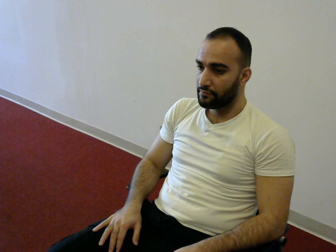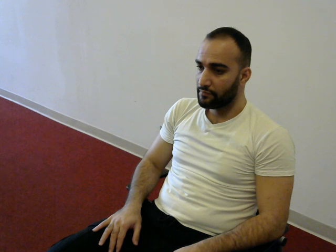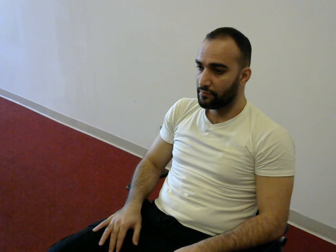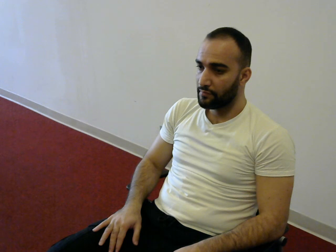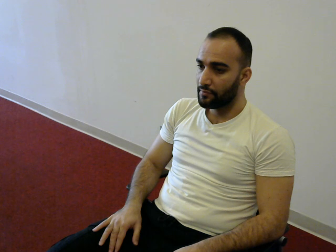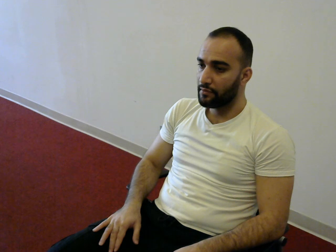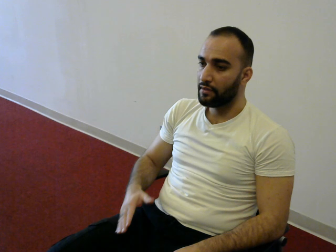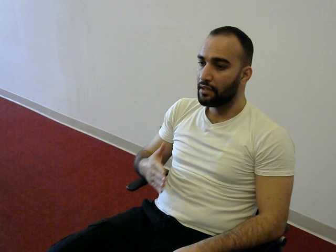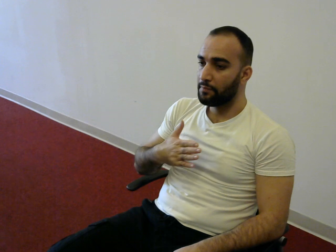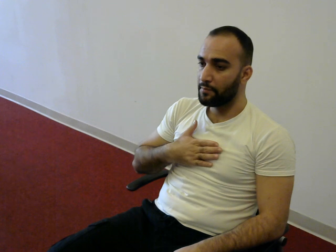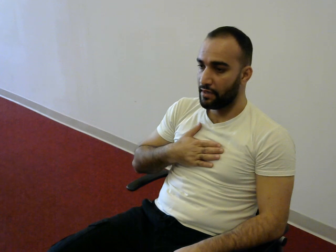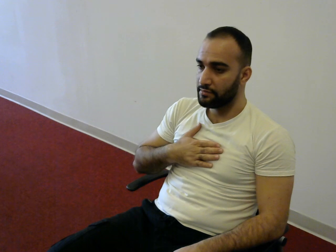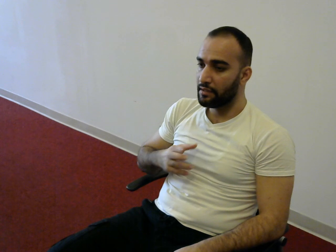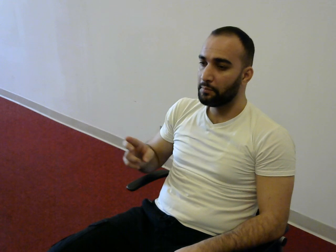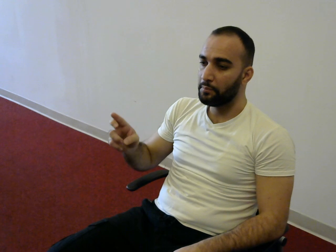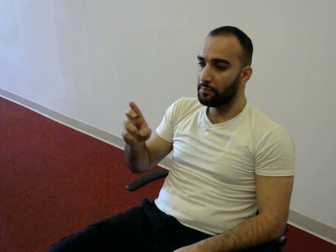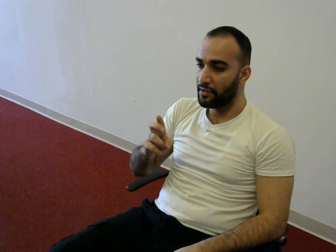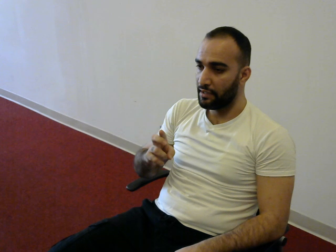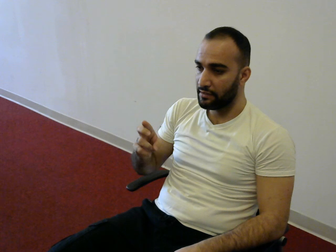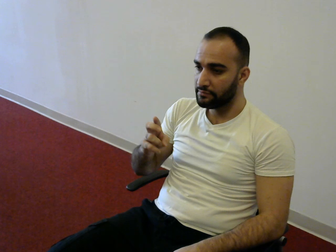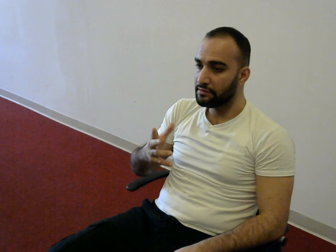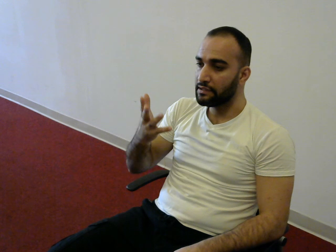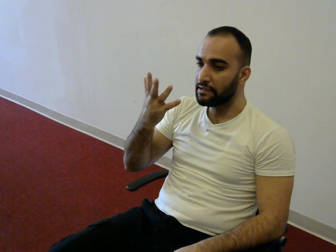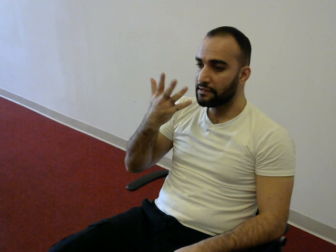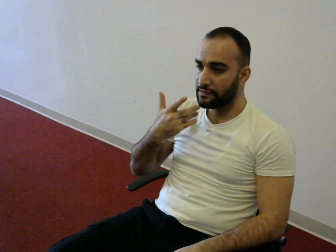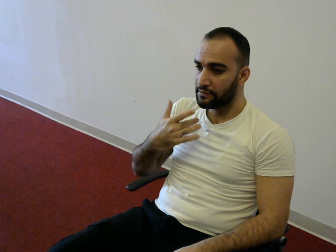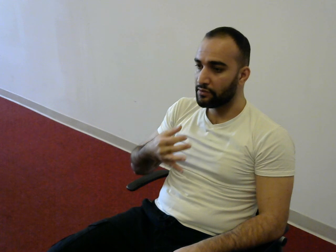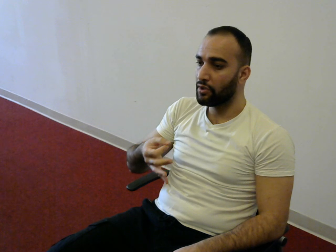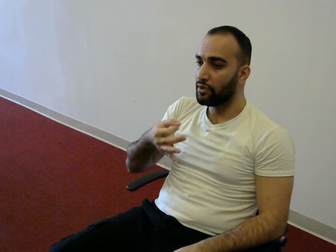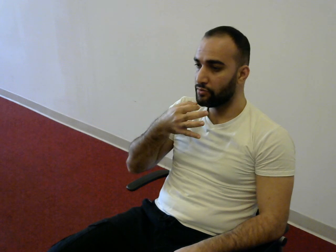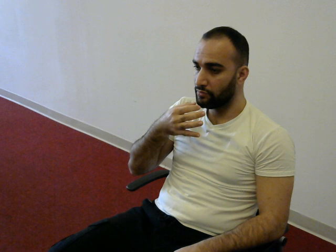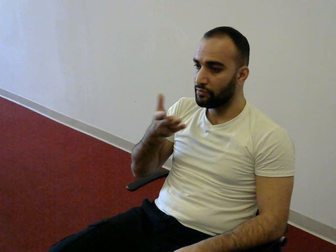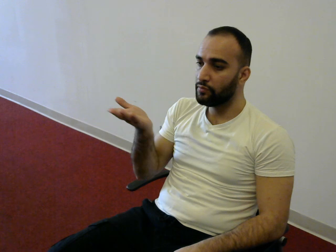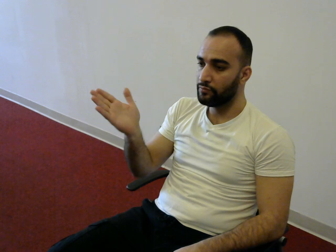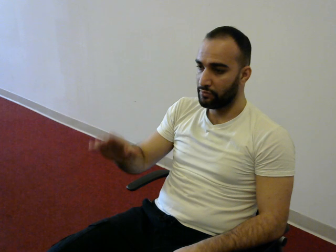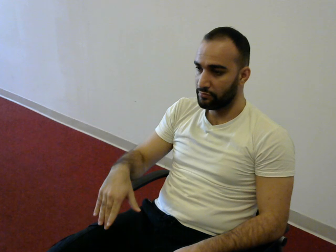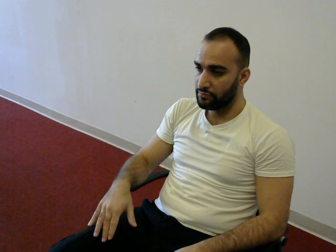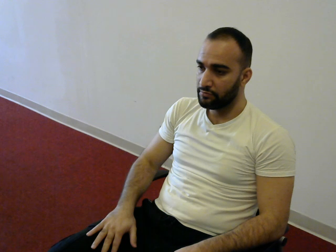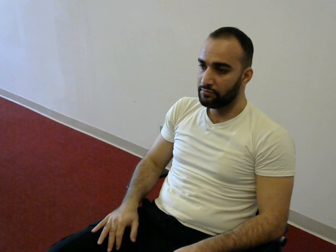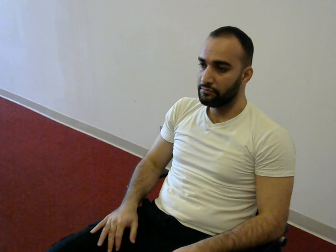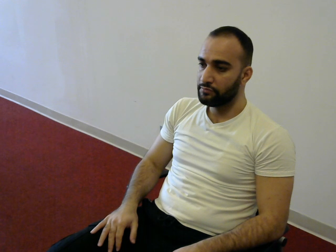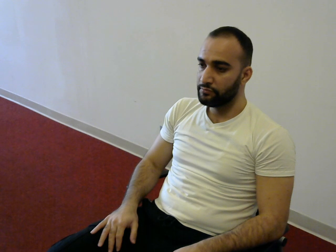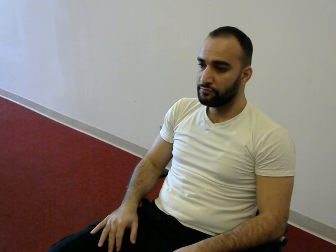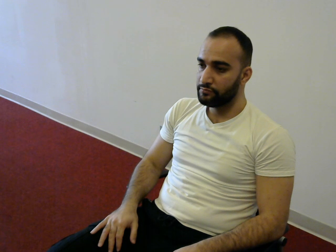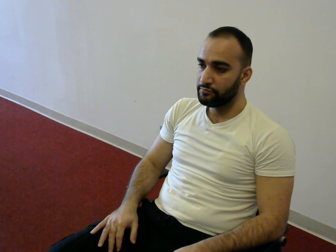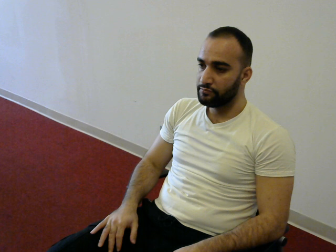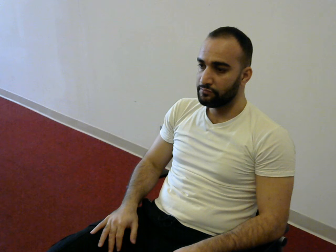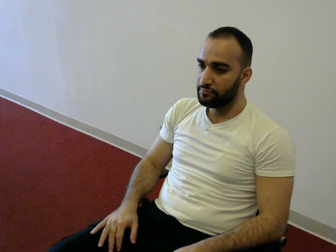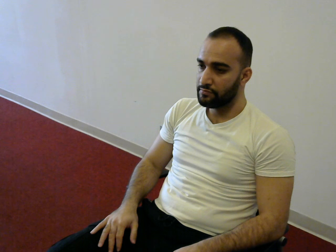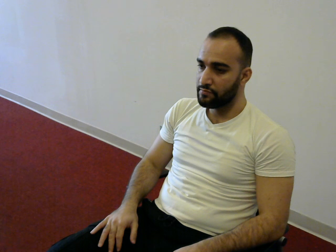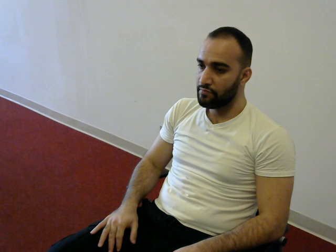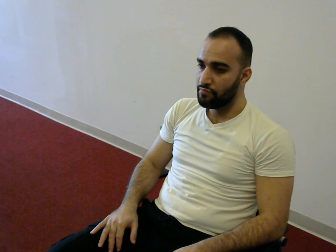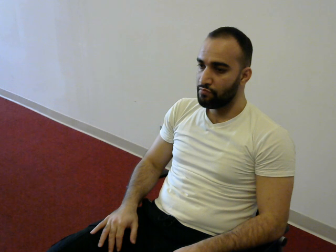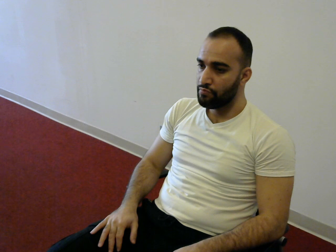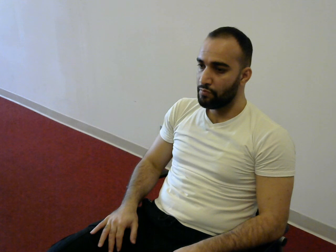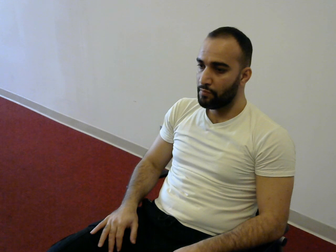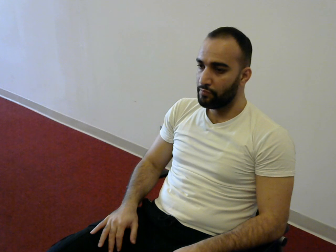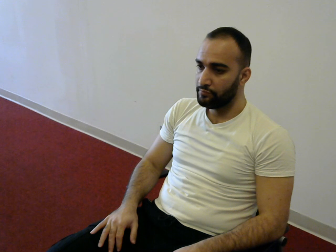Mənim bənövşəyi rəngdən xoşum gəlir